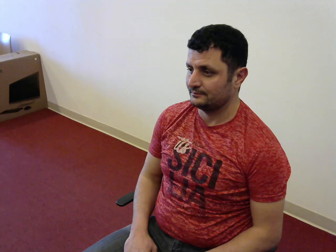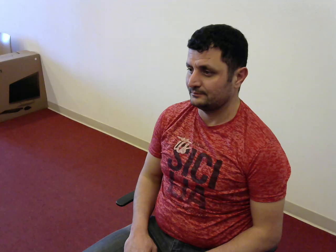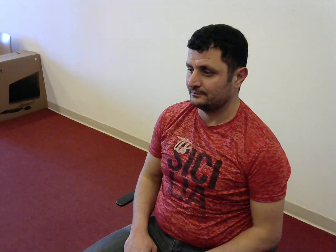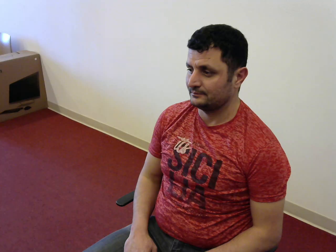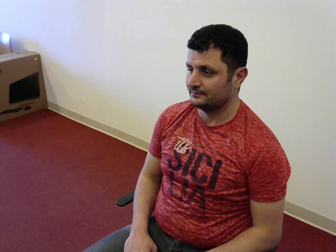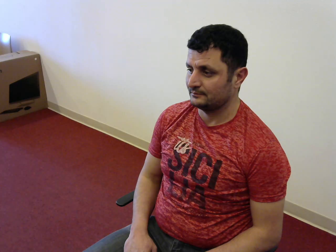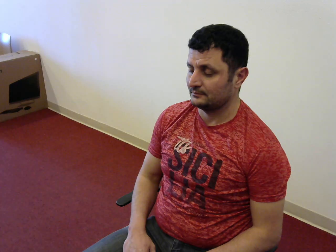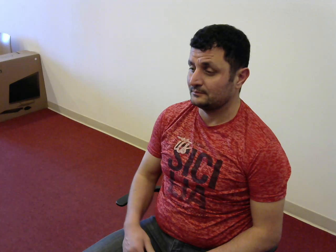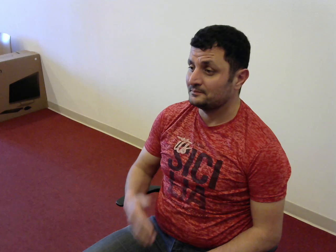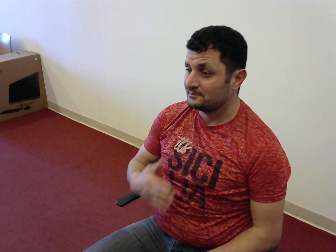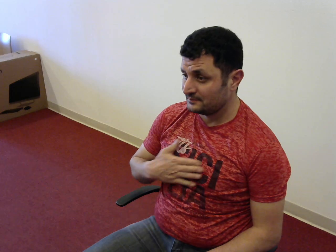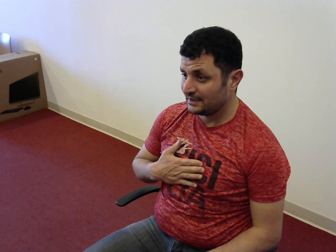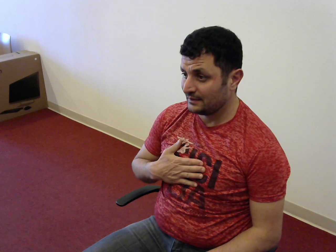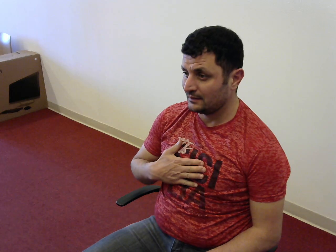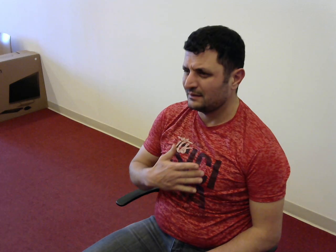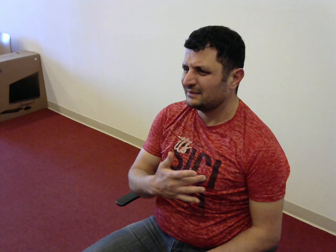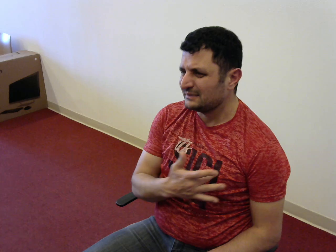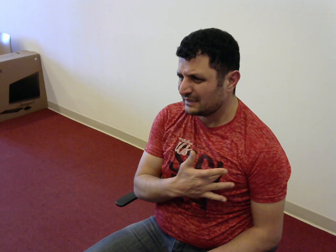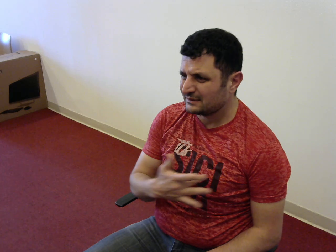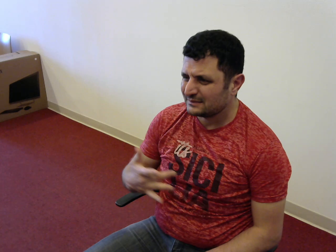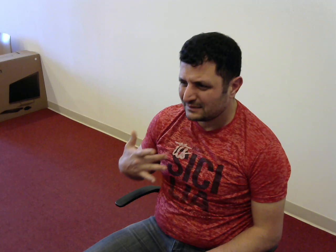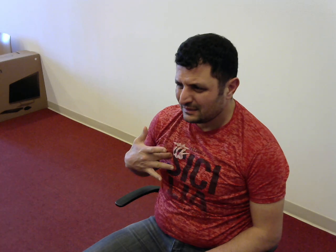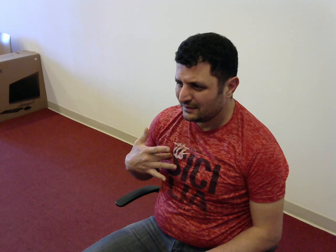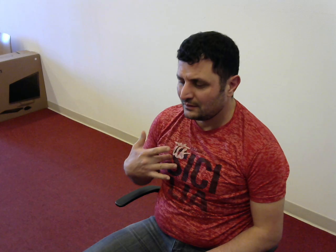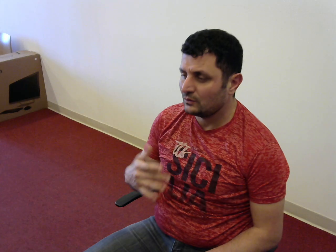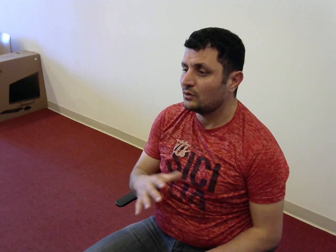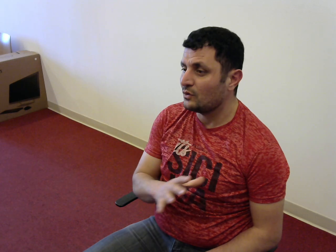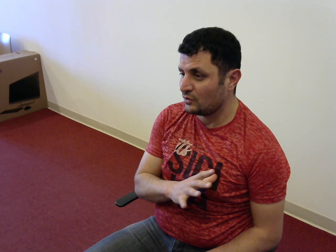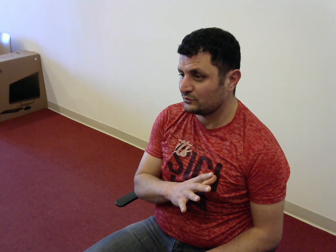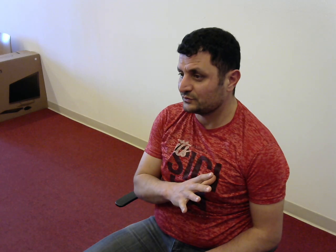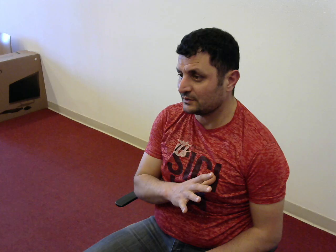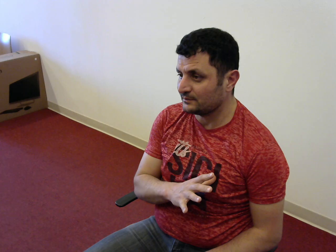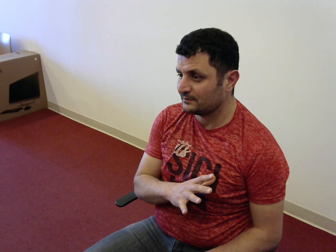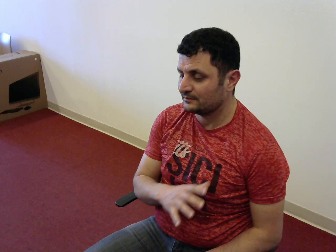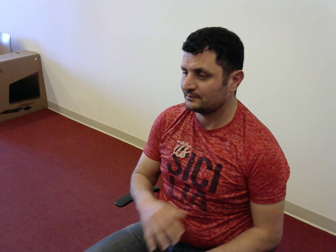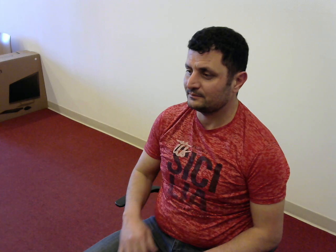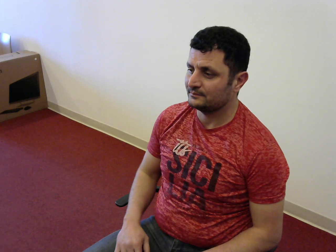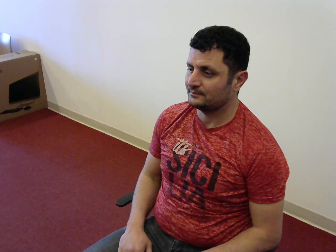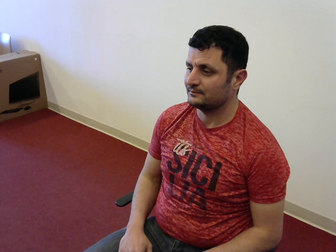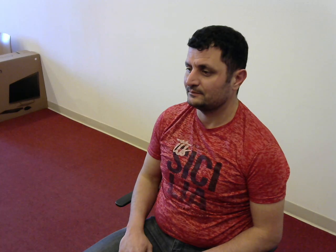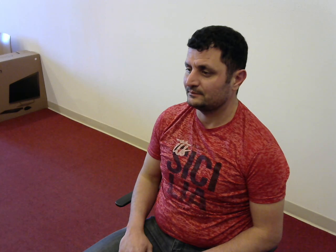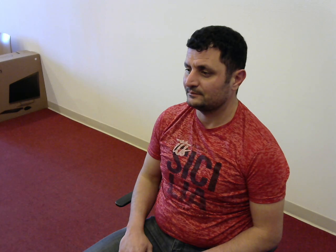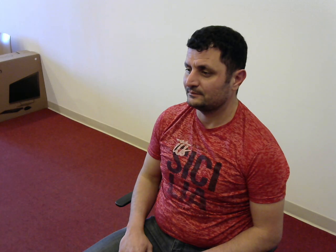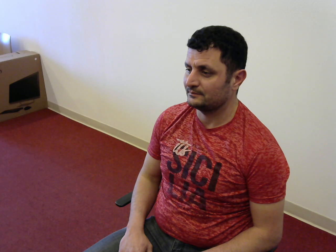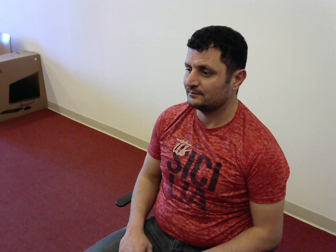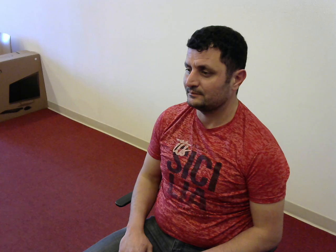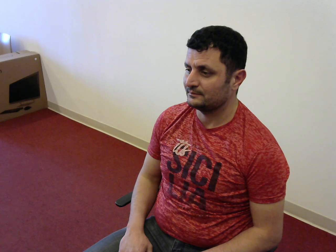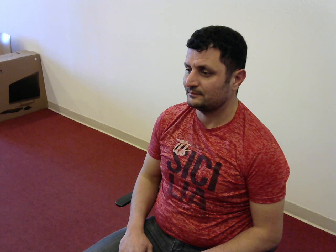Mən sətəlcəm olmuşam